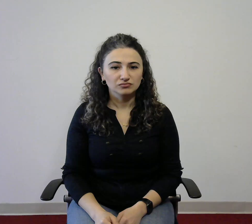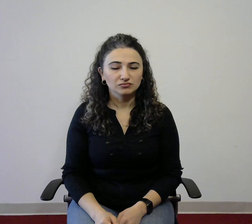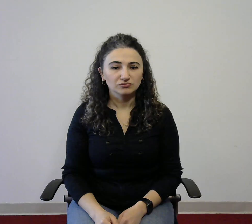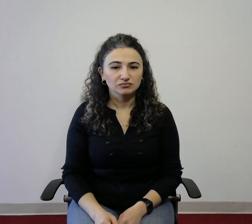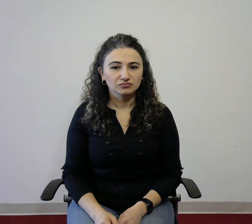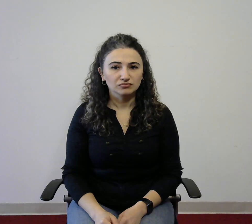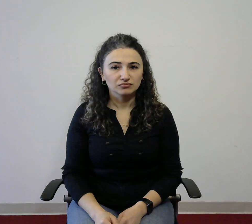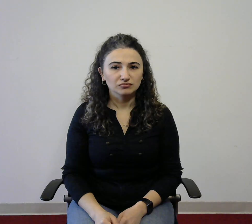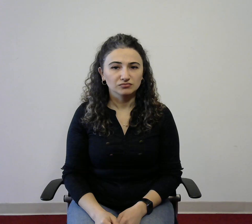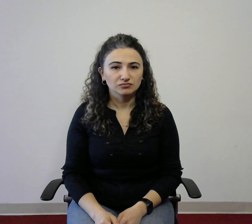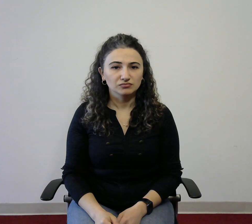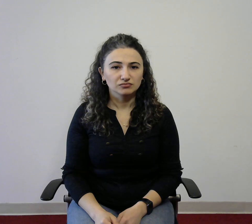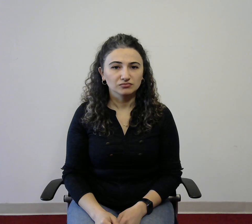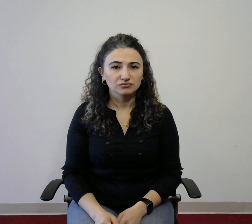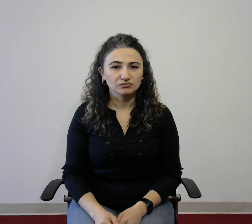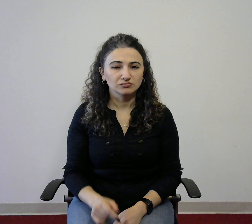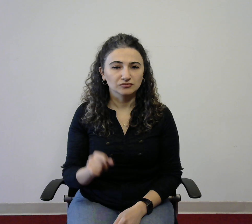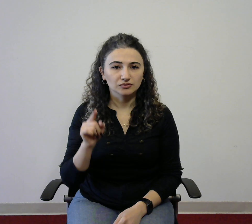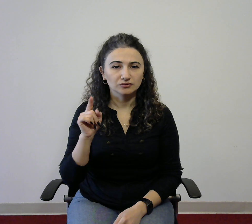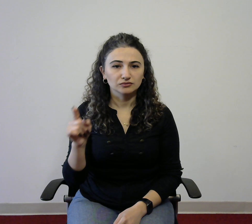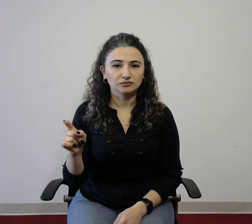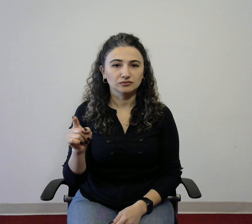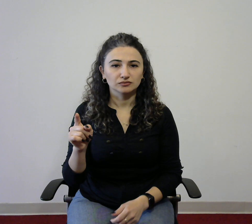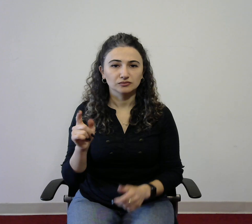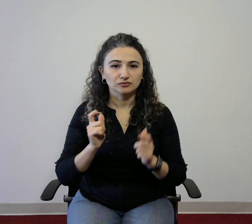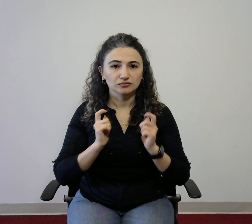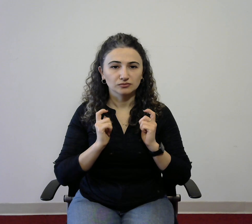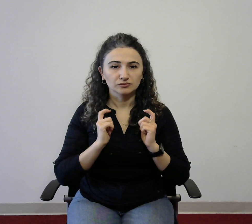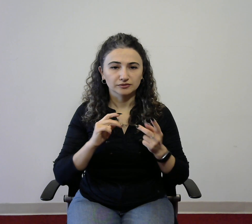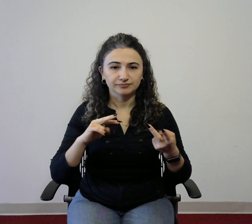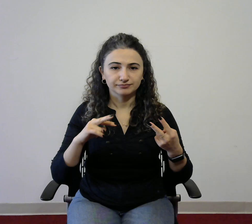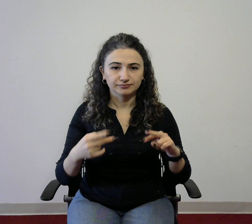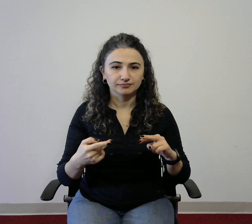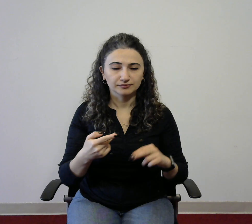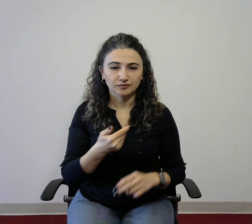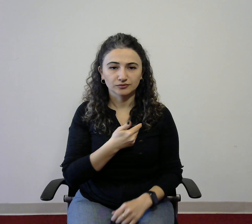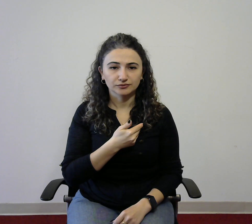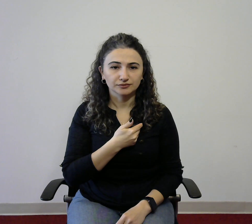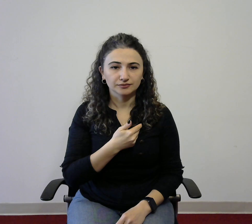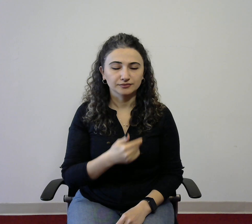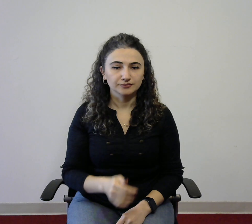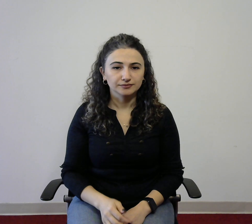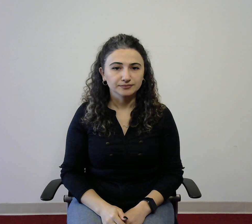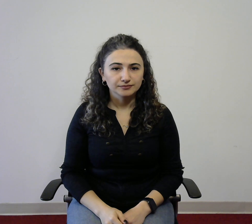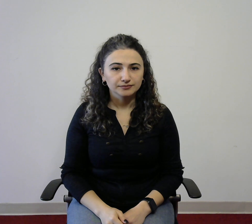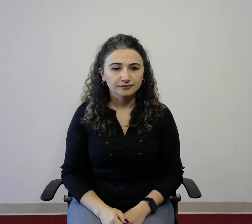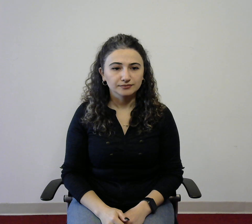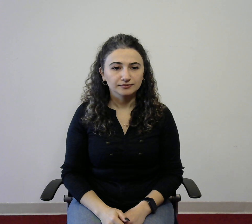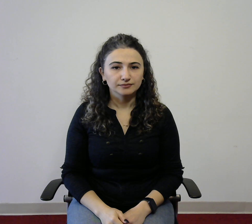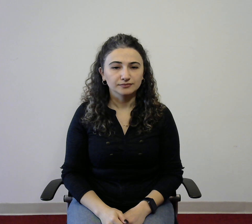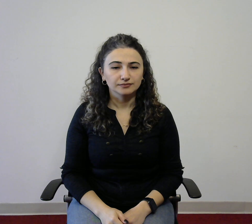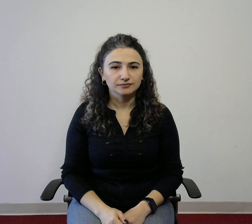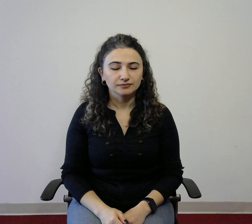O köynəyini dəyişmək istəyir